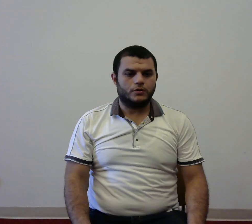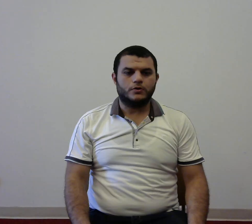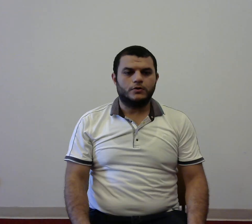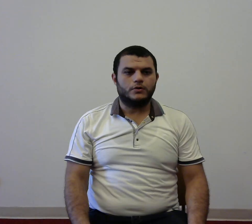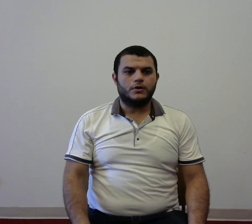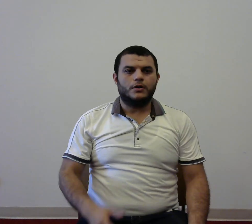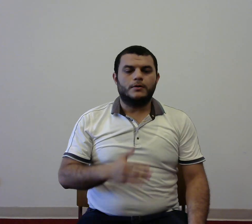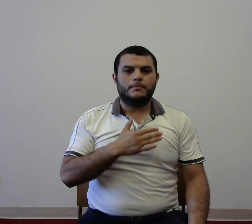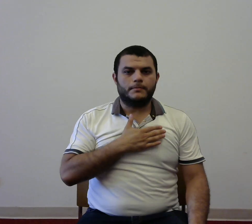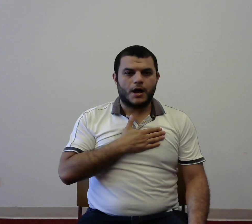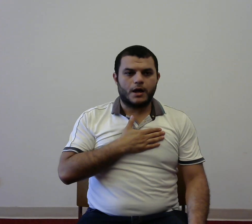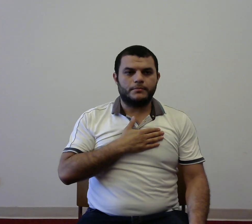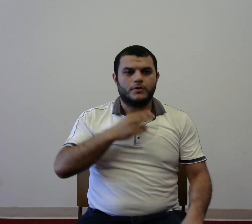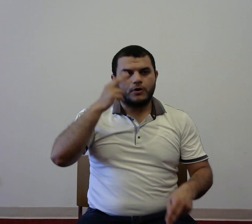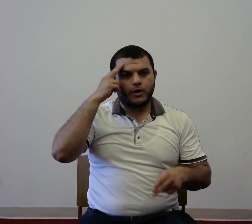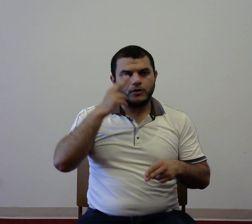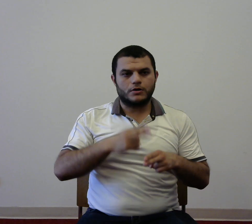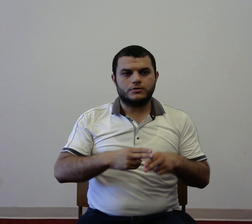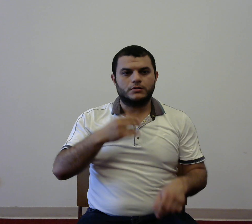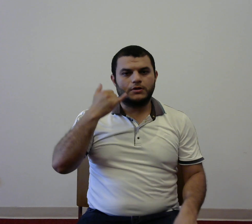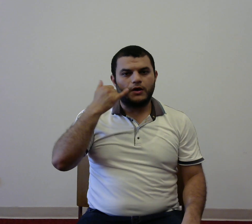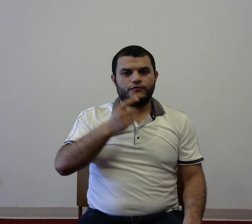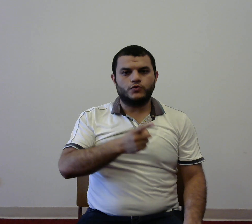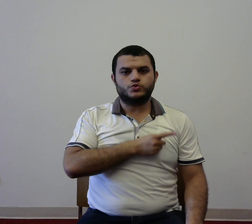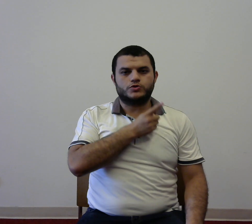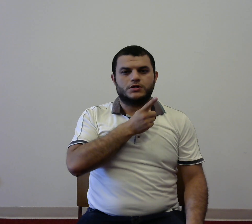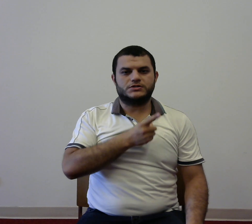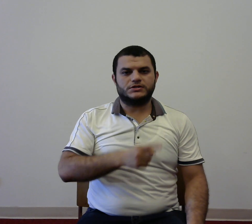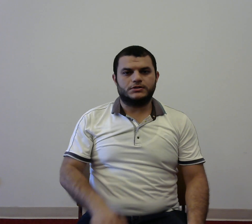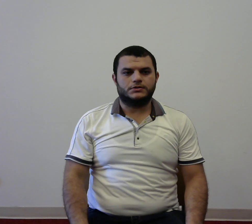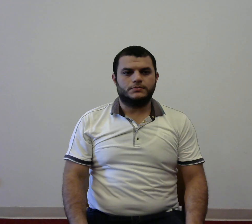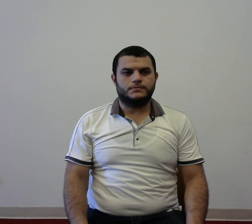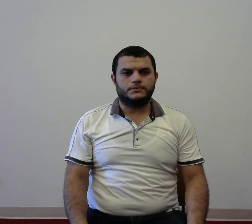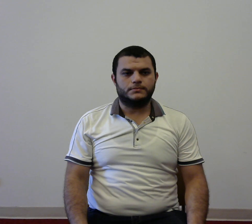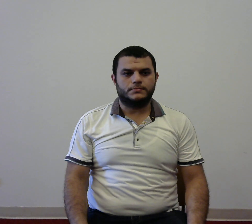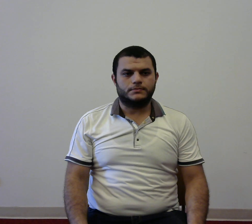Mənim qardaşım telefon ustasıdır